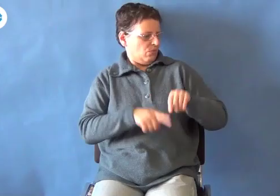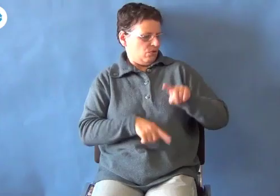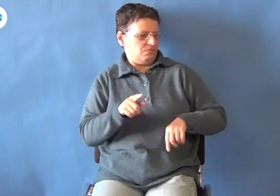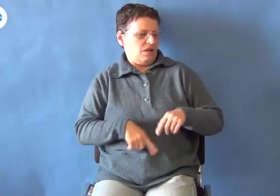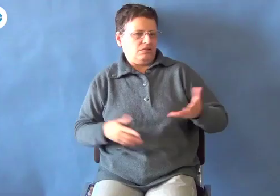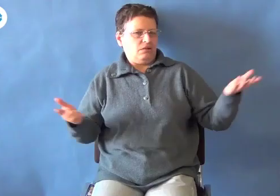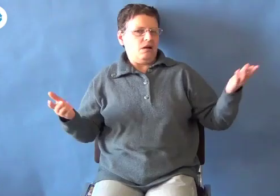To normalne.